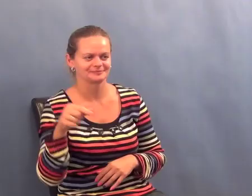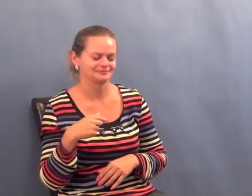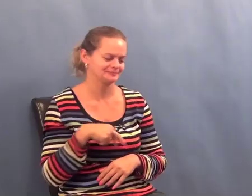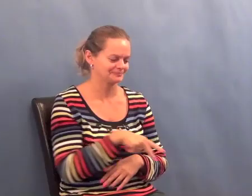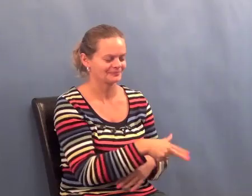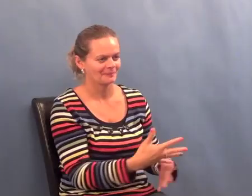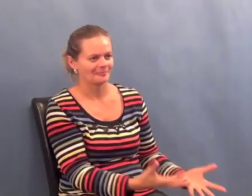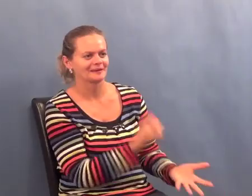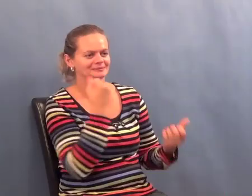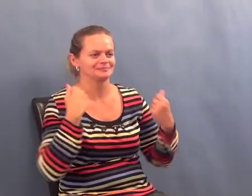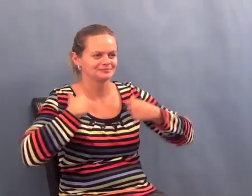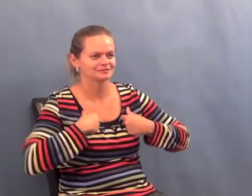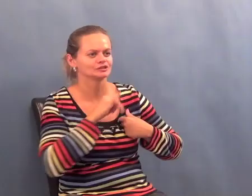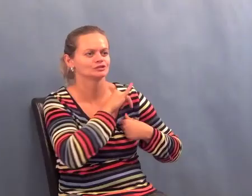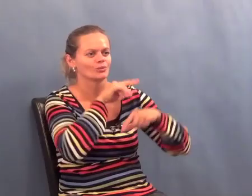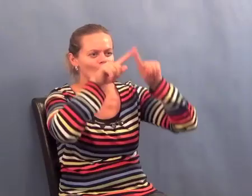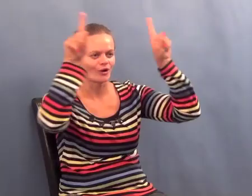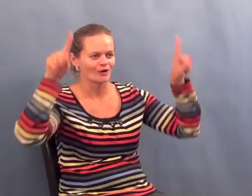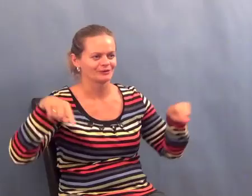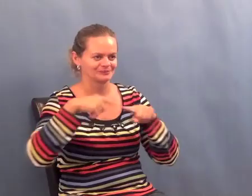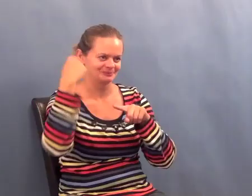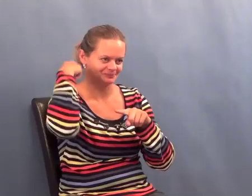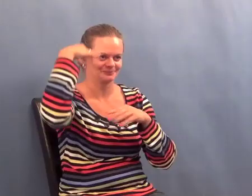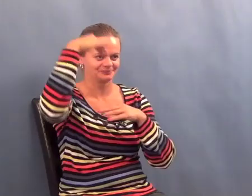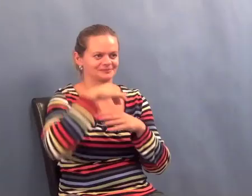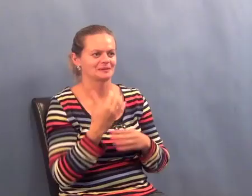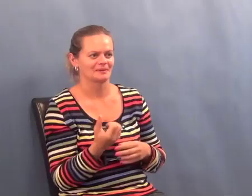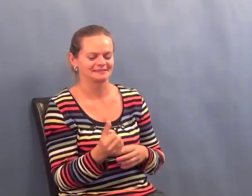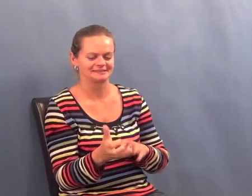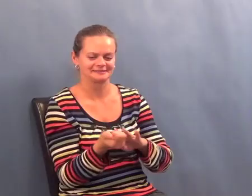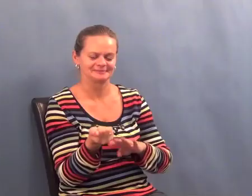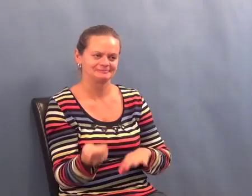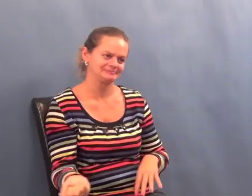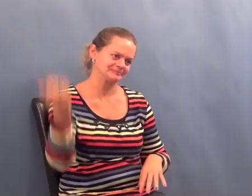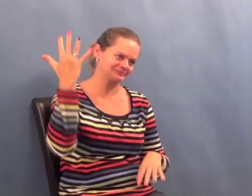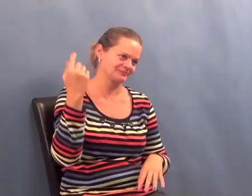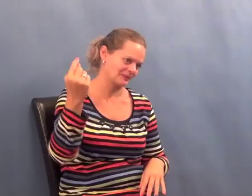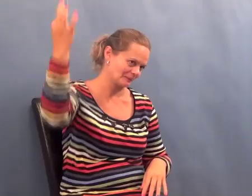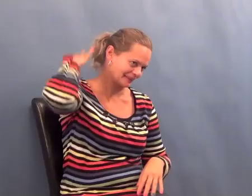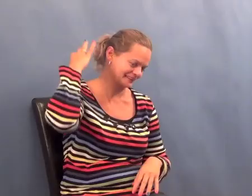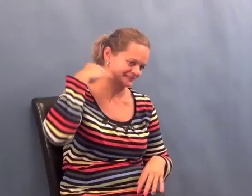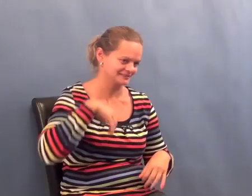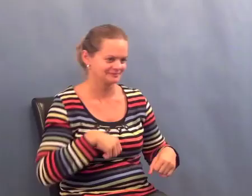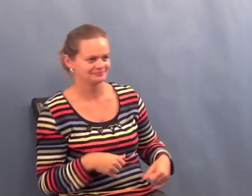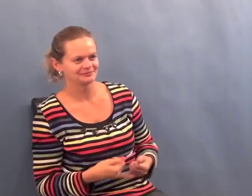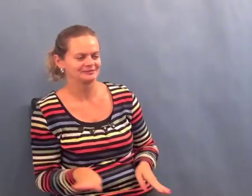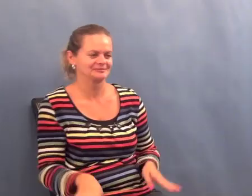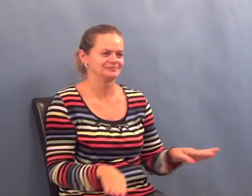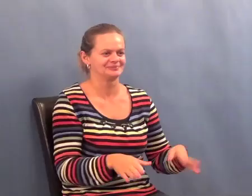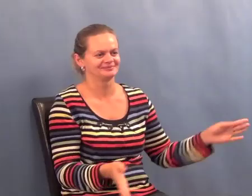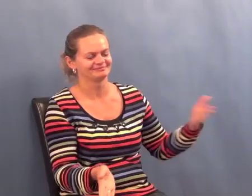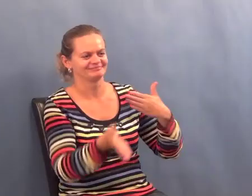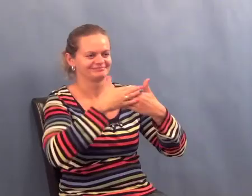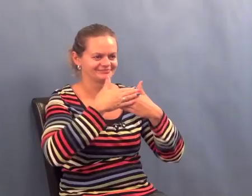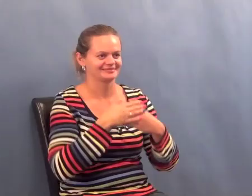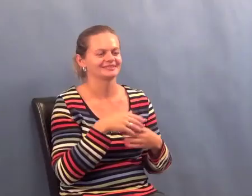Idzie, zakłada plecak z taflami szkła, wrzuca kit. Wychodzi.